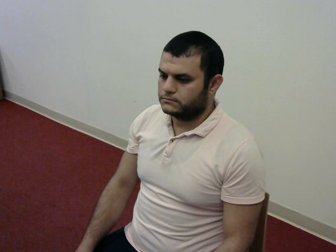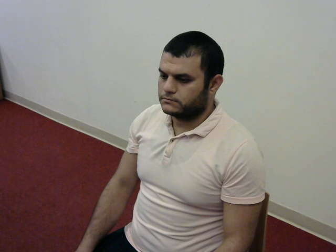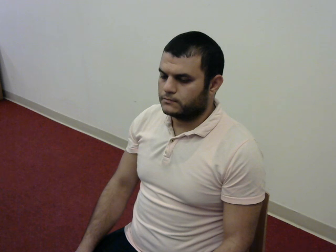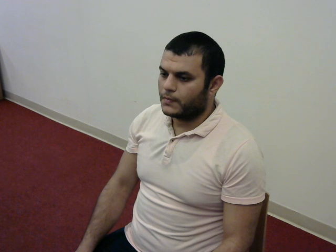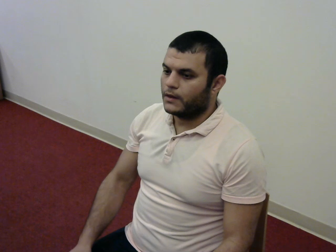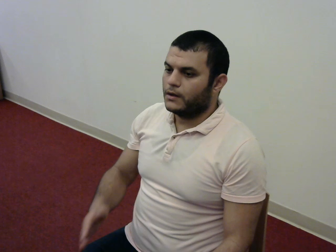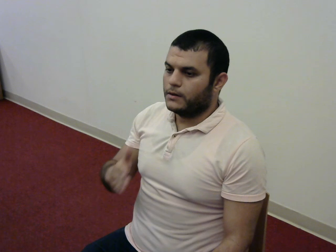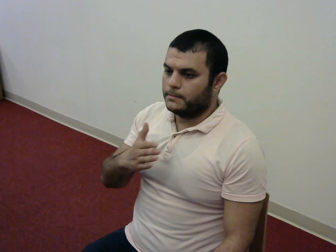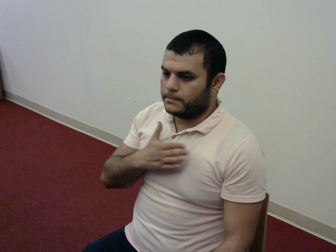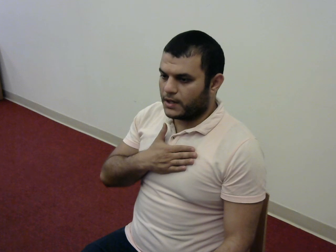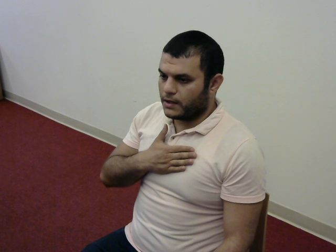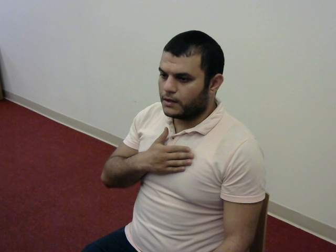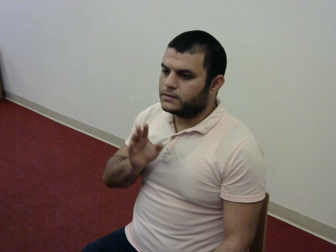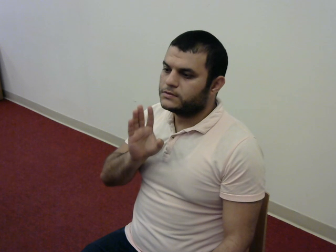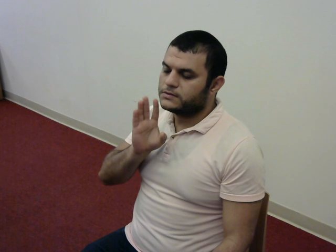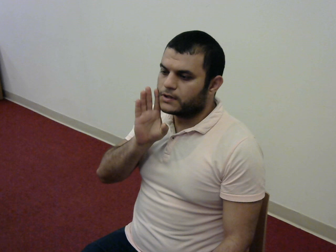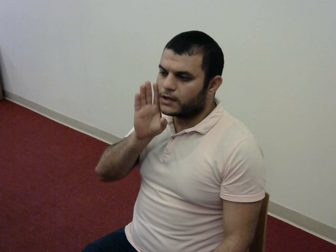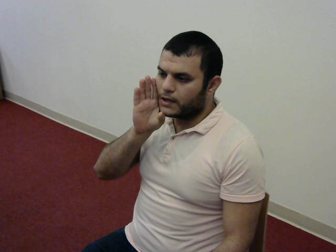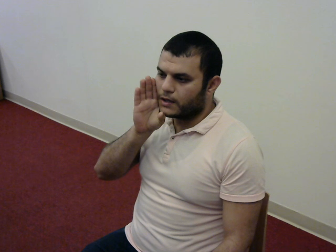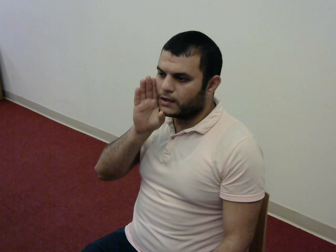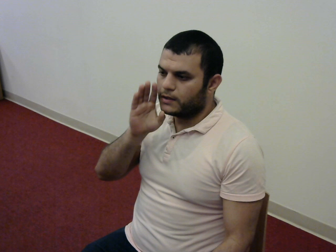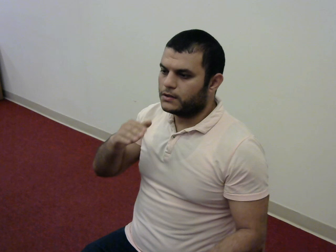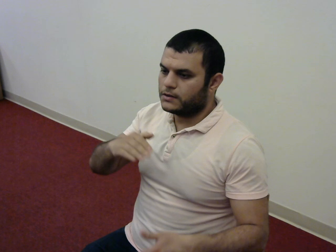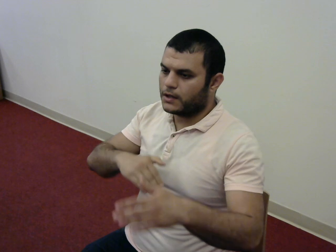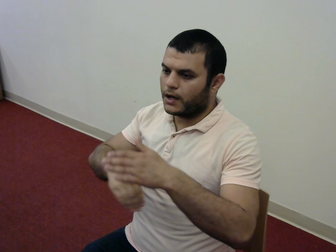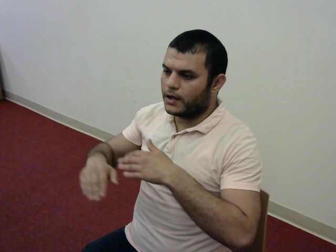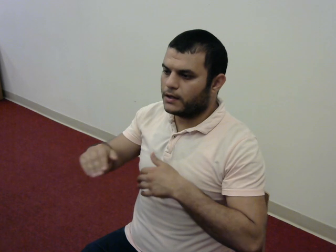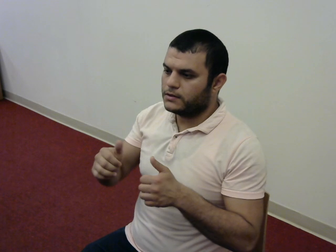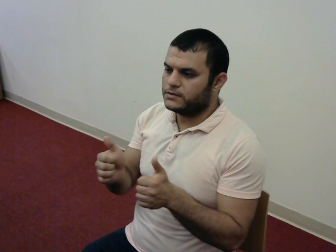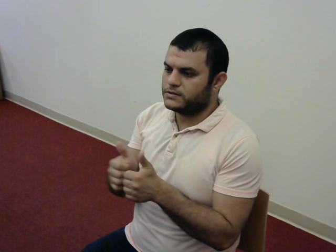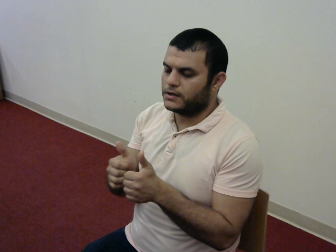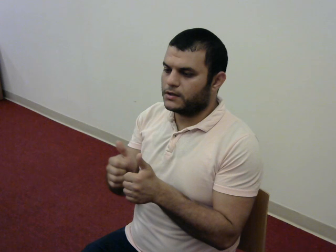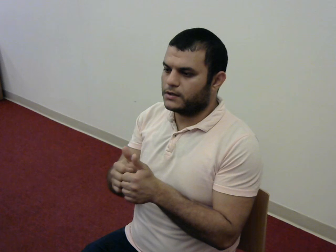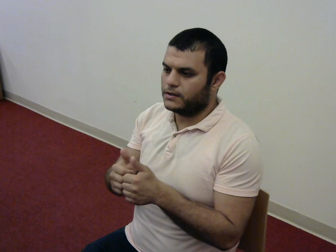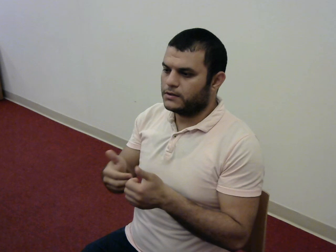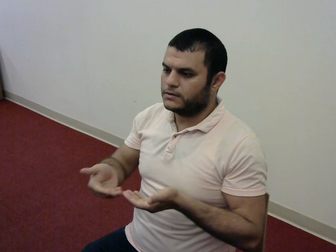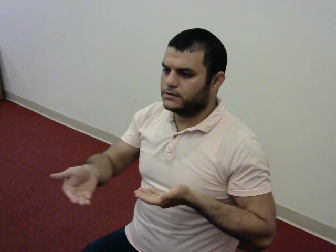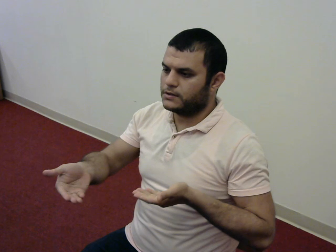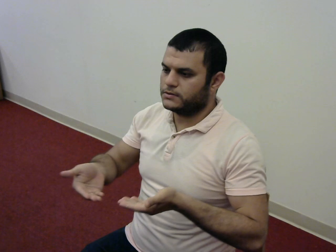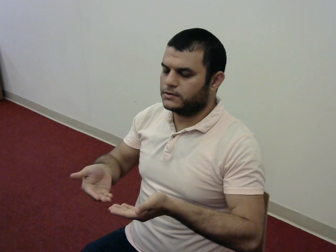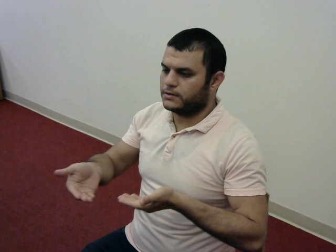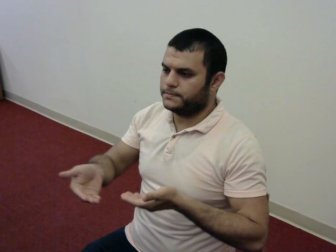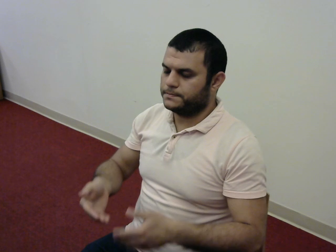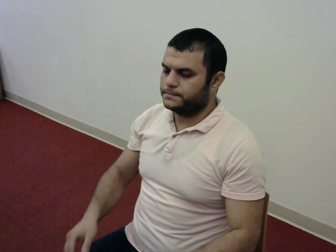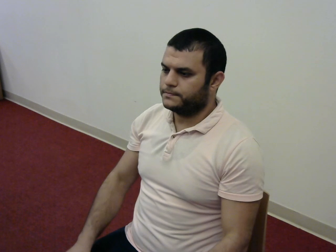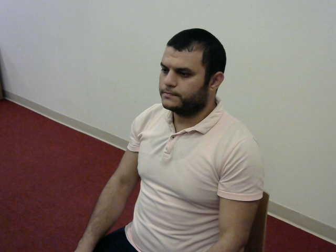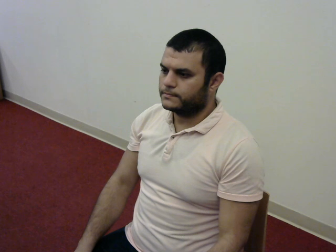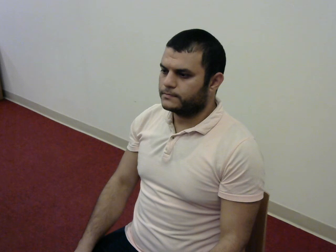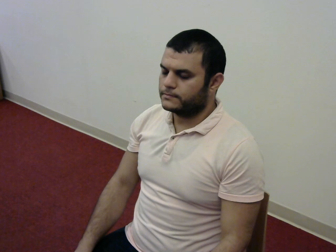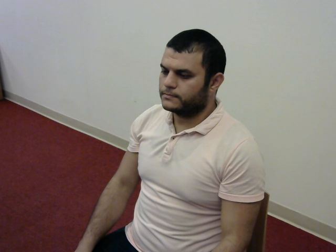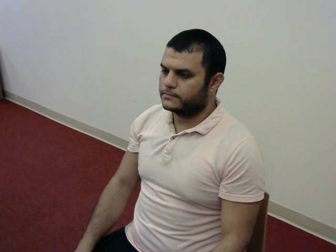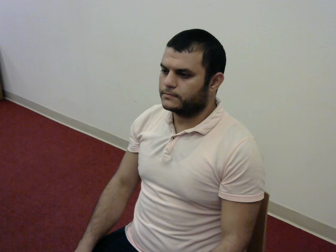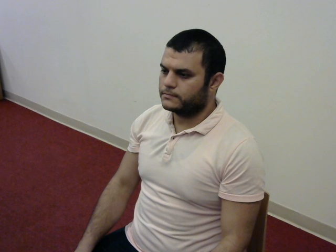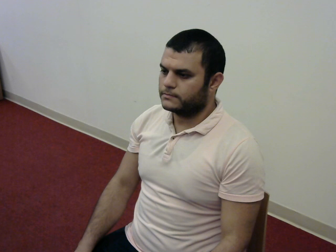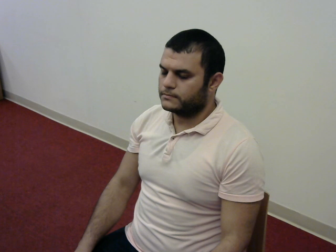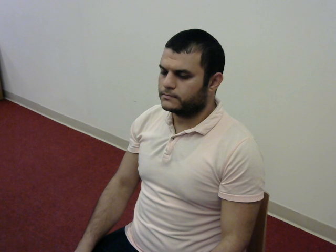Mən səhərlər dənizin kənarında gəzirəm